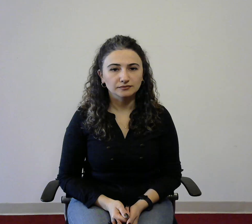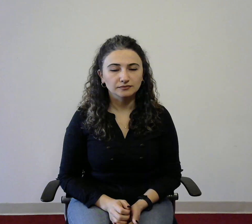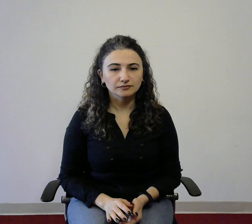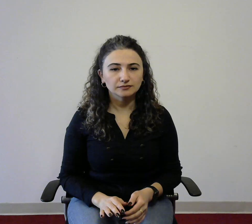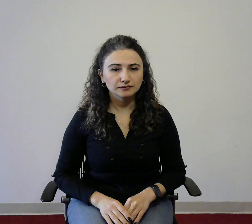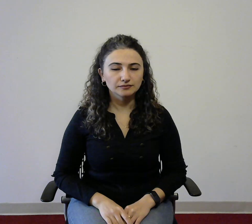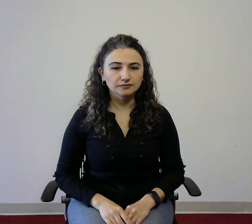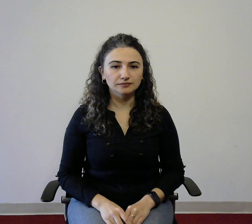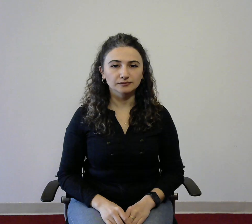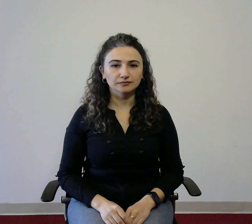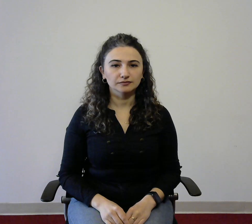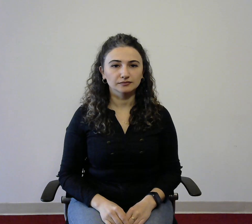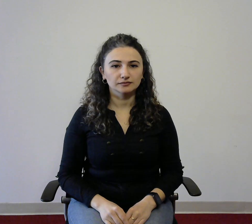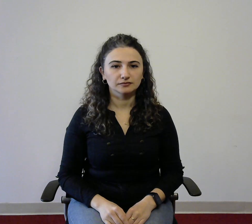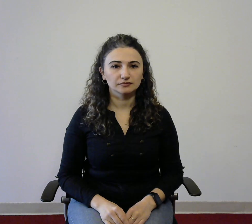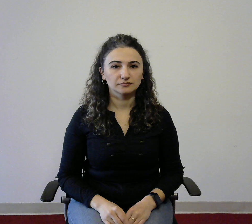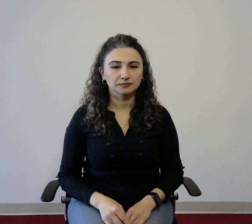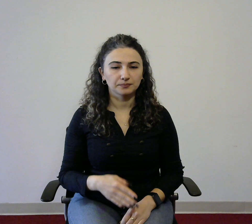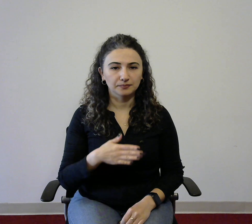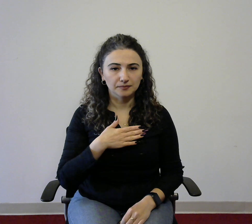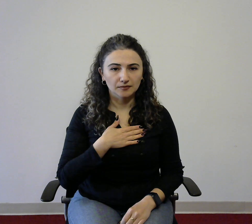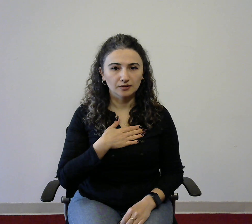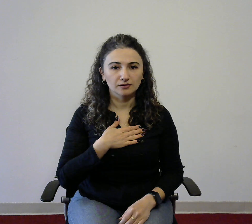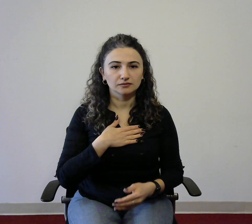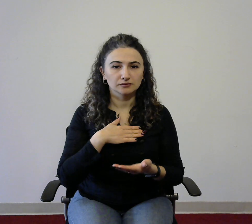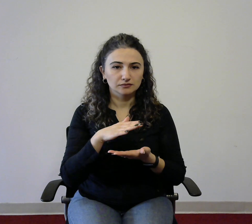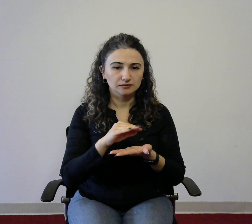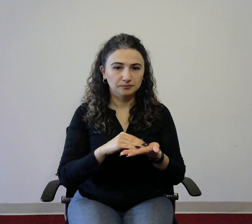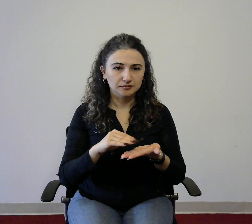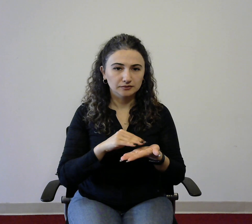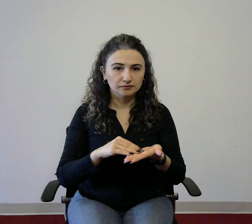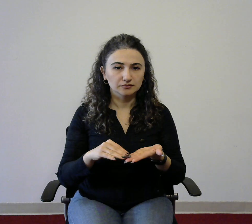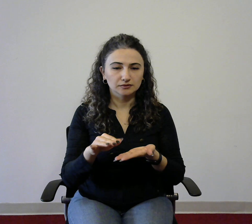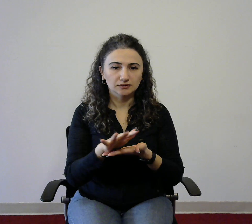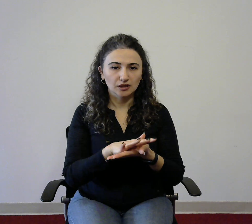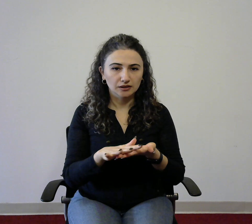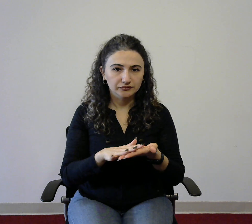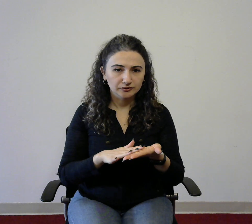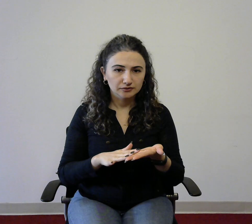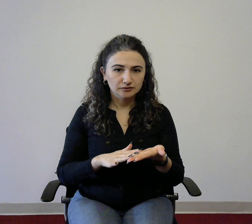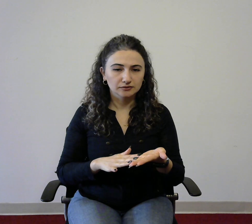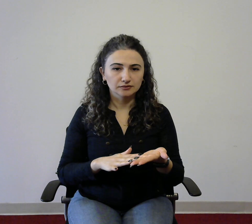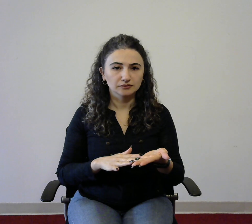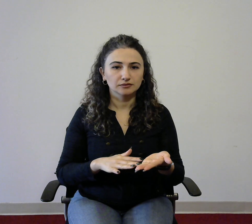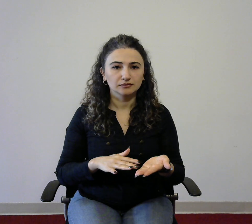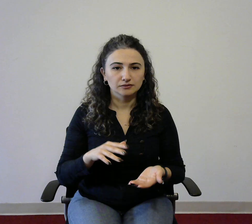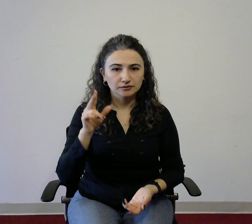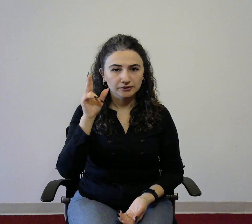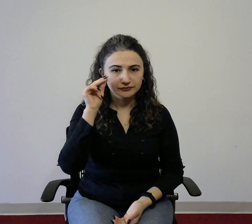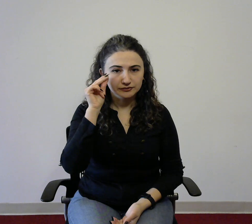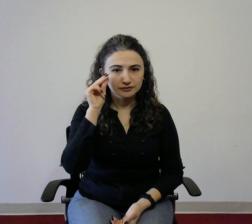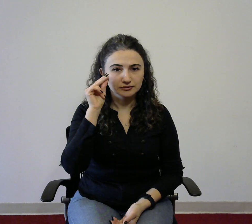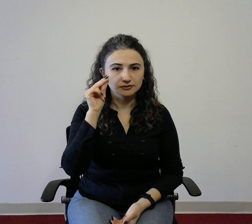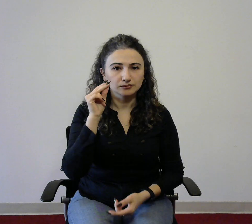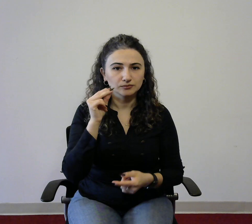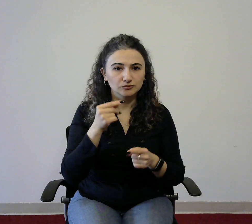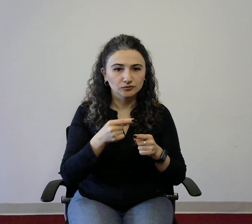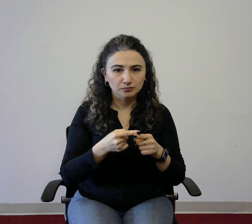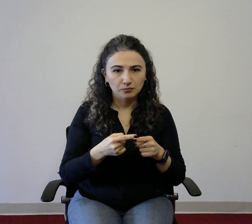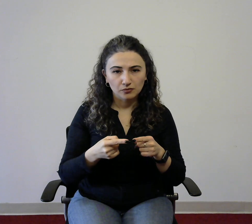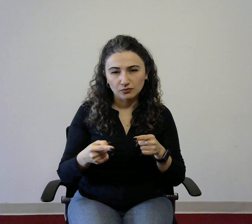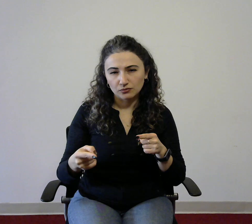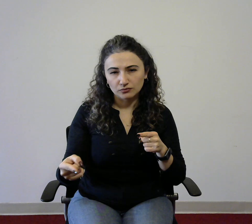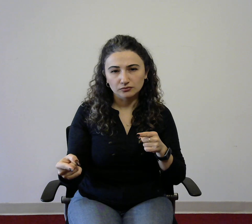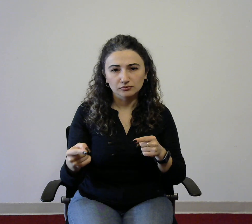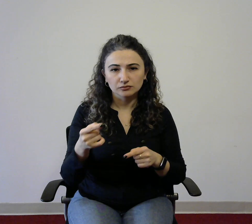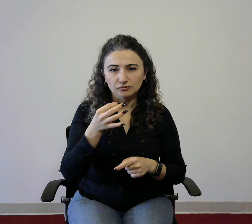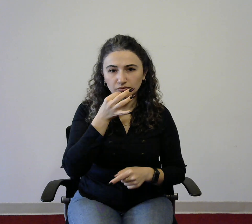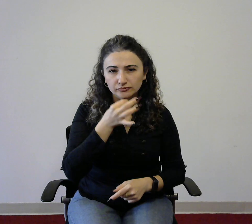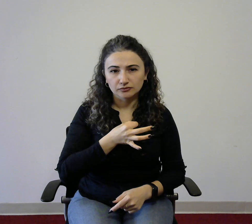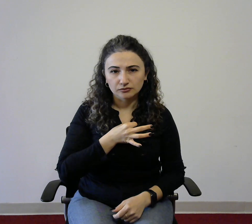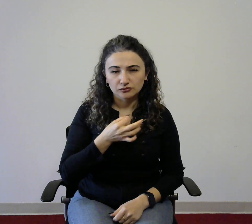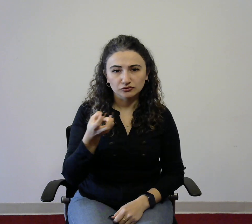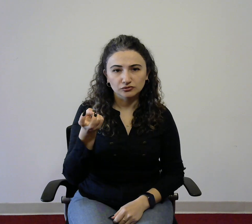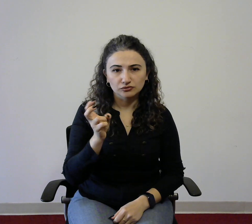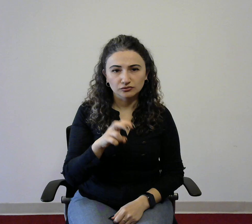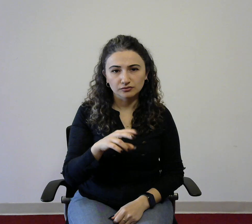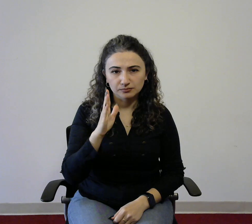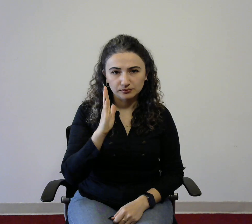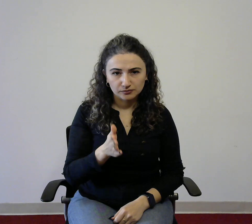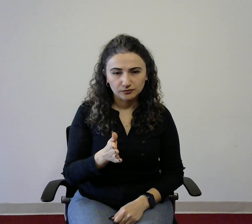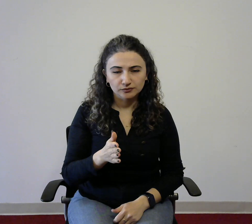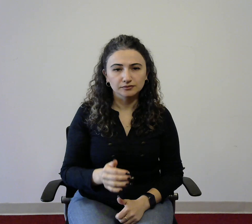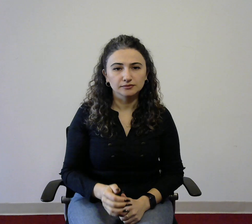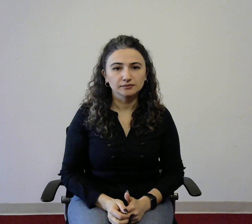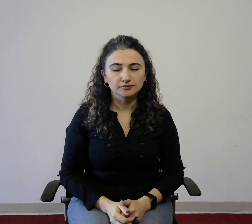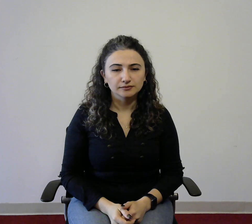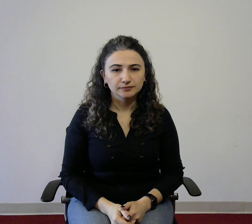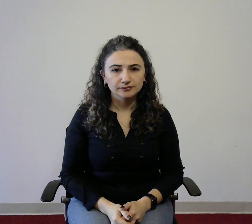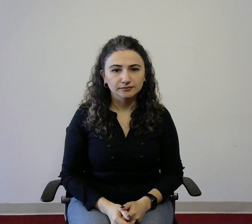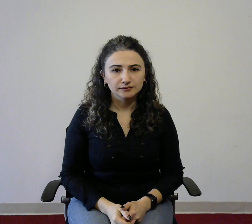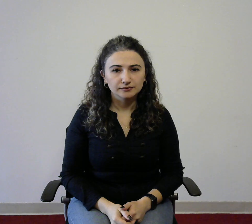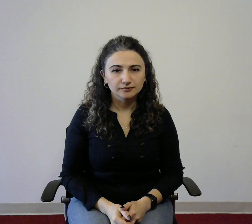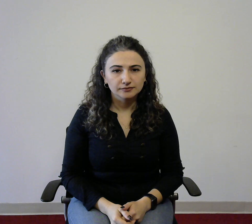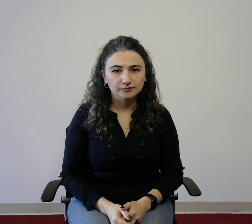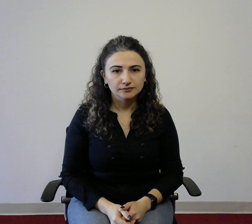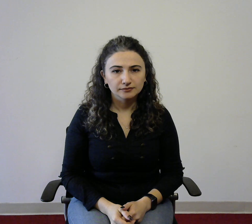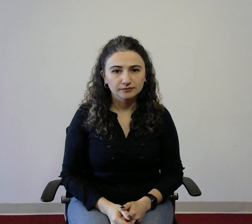Mənim yazdığım ərizəyə hansı müddətdə cavab gələcək?